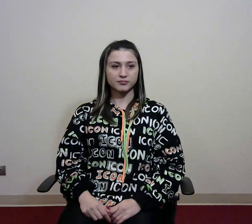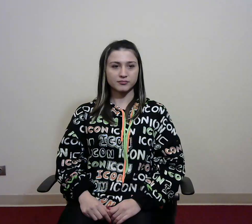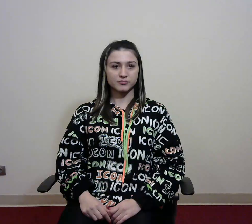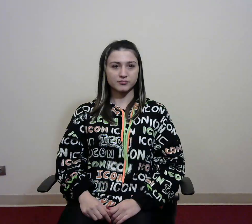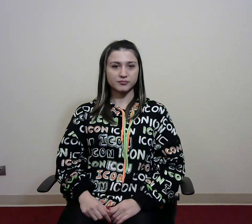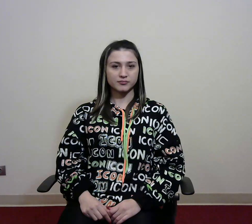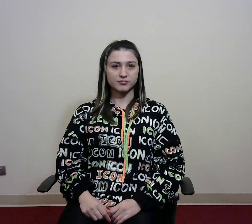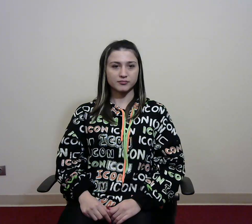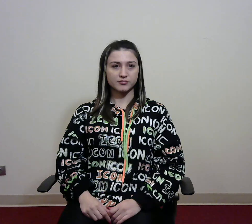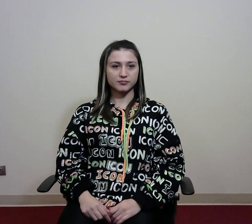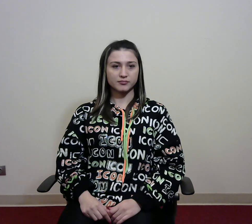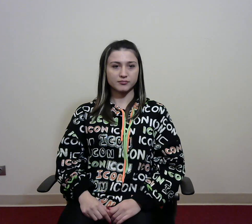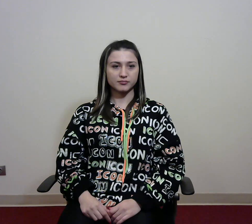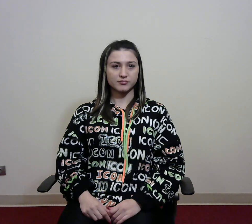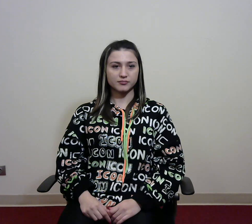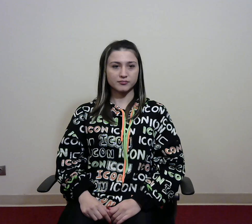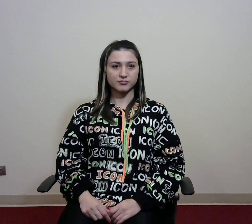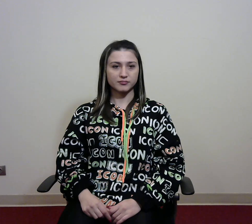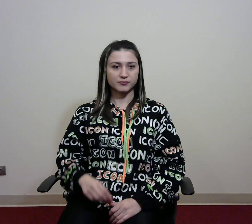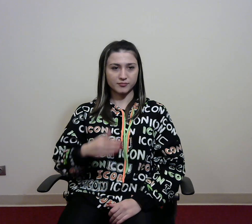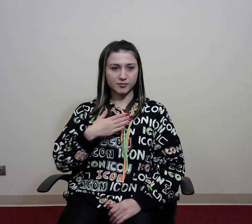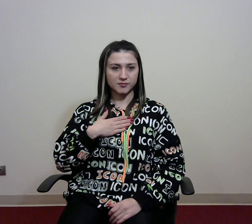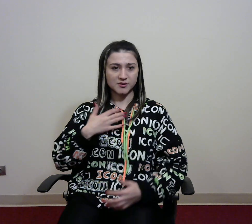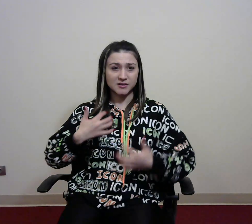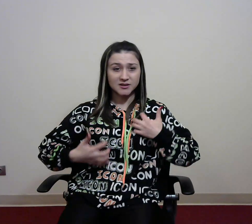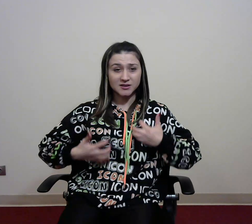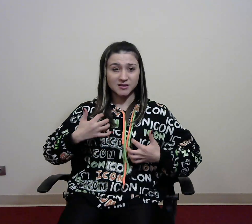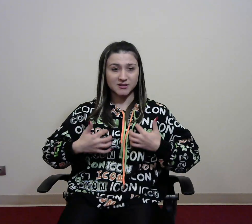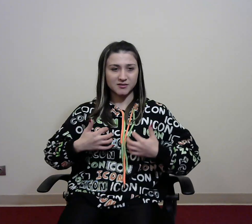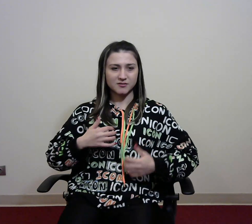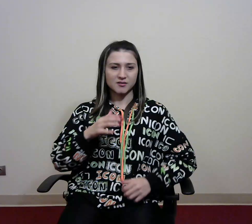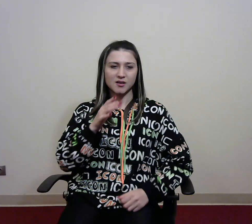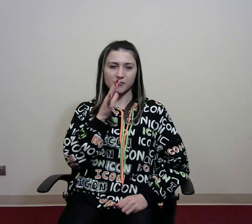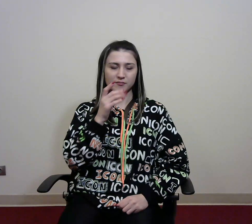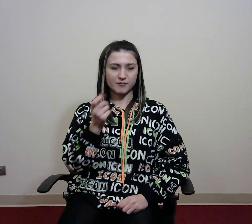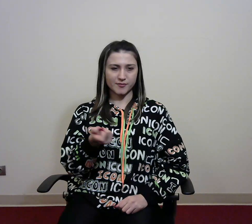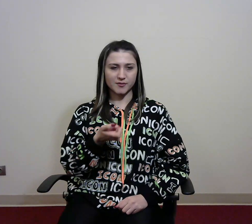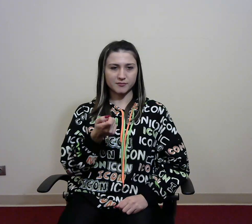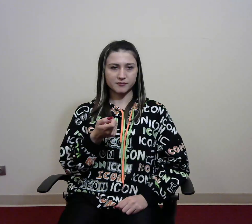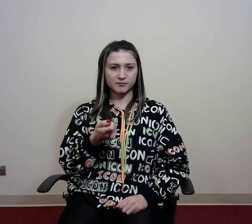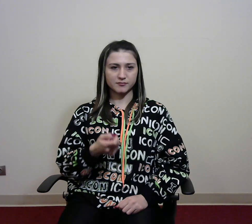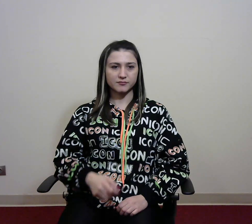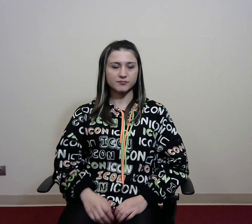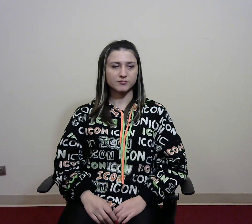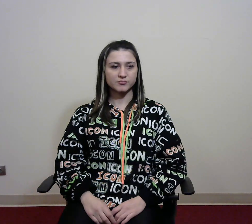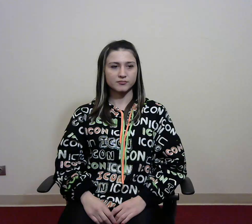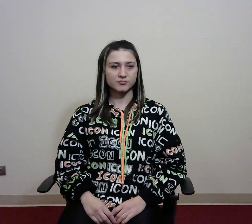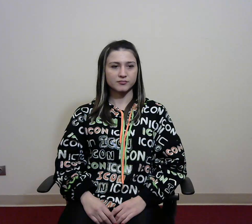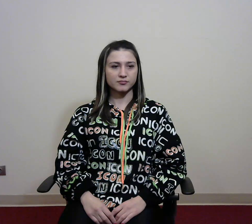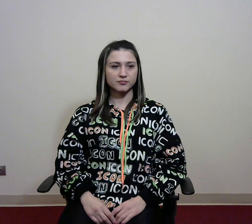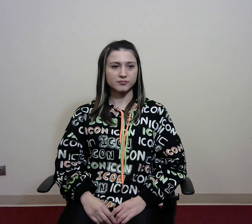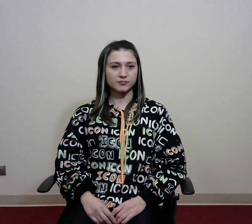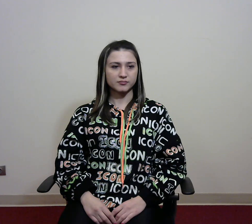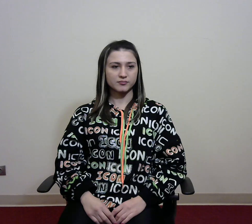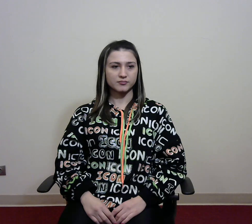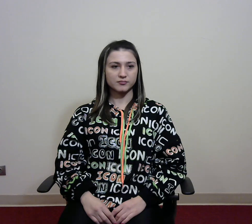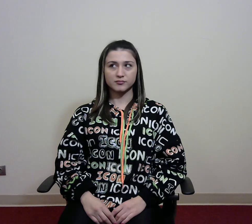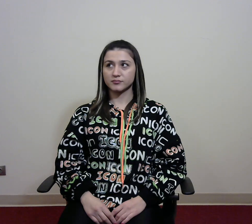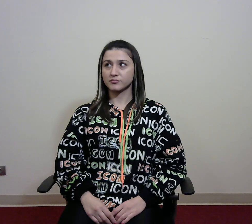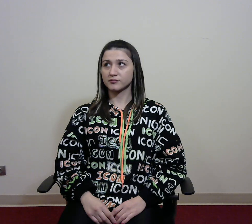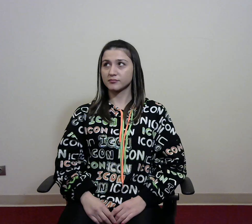Mən tələsirəm, vaxtım azdır